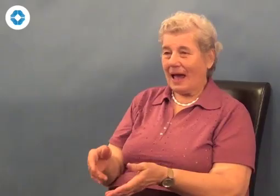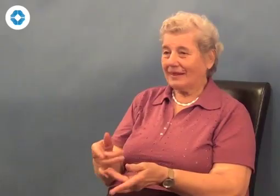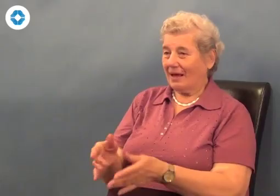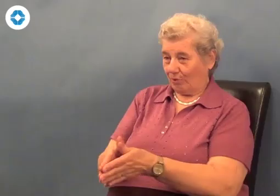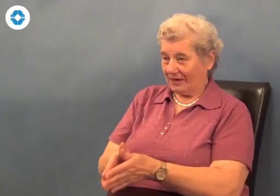Ukrywa się?